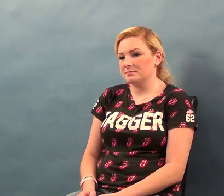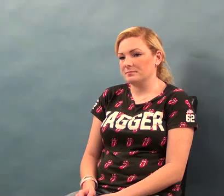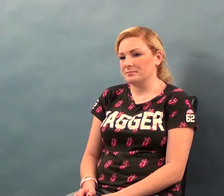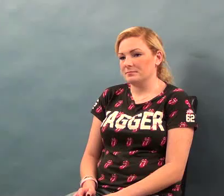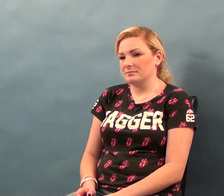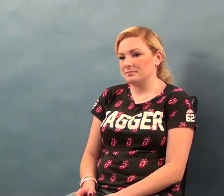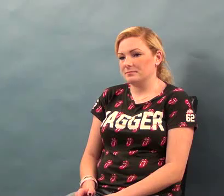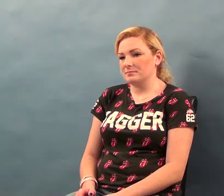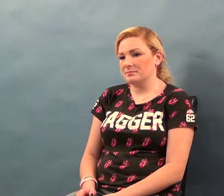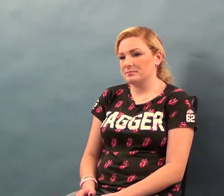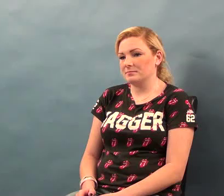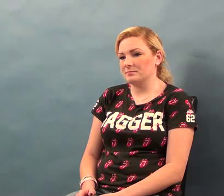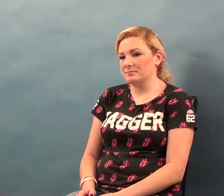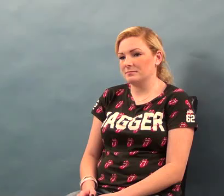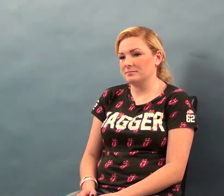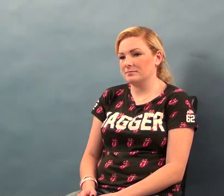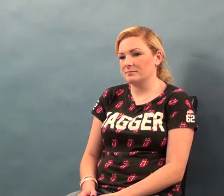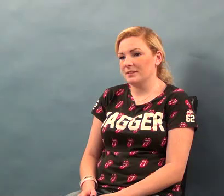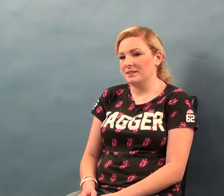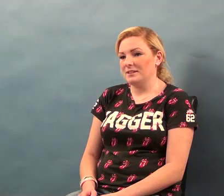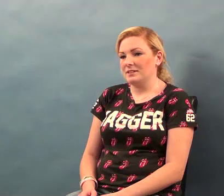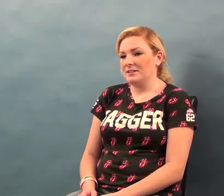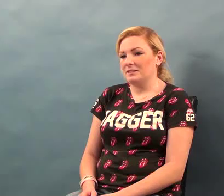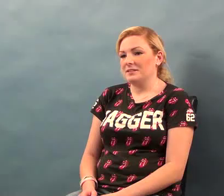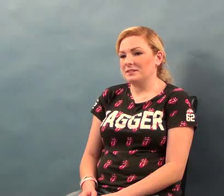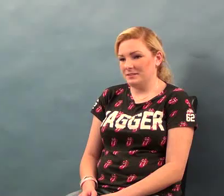Znak ostrzegawczy blisko pociągu.